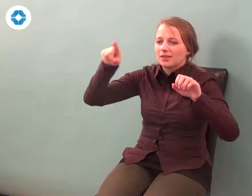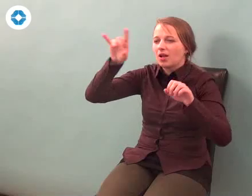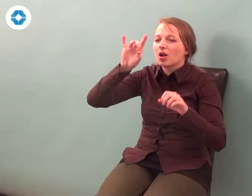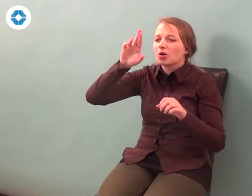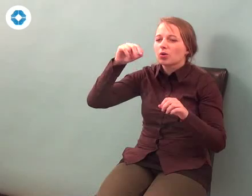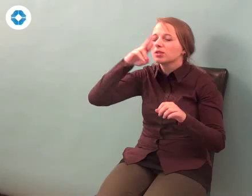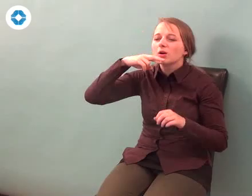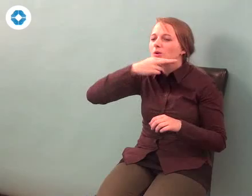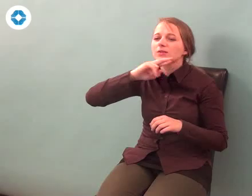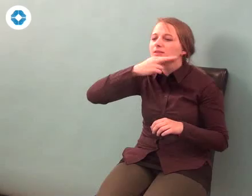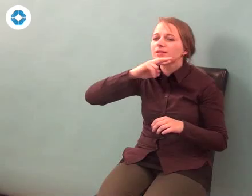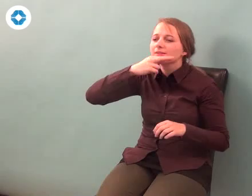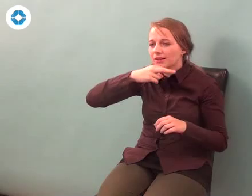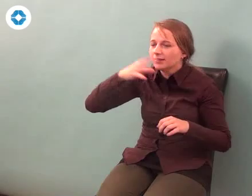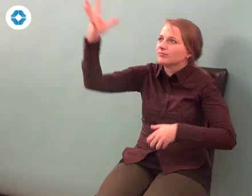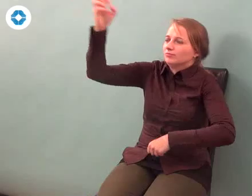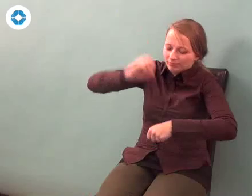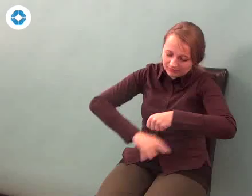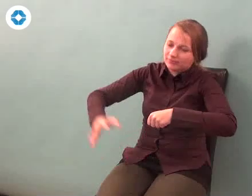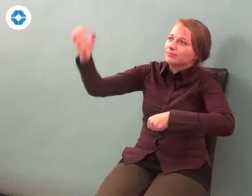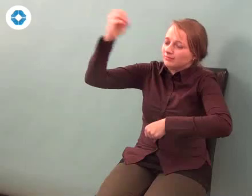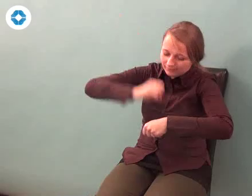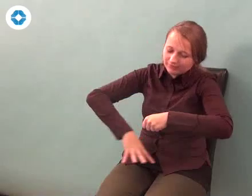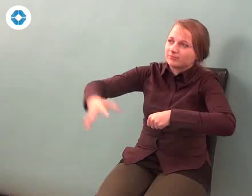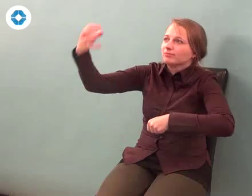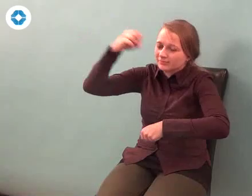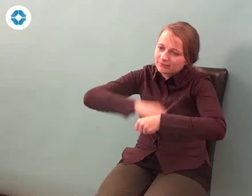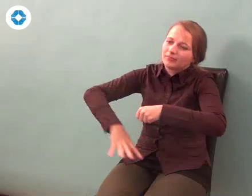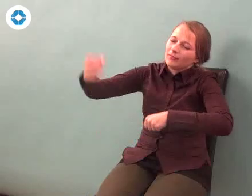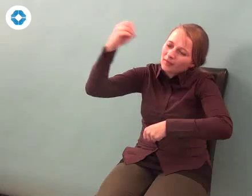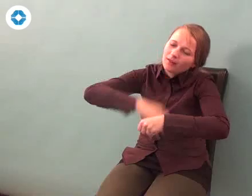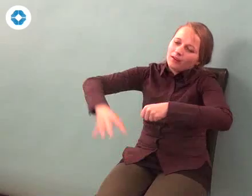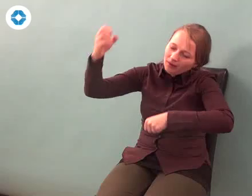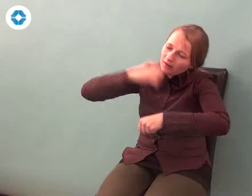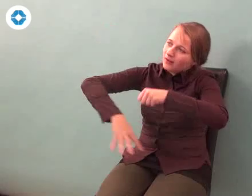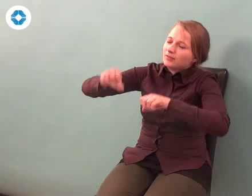Zrywa gruszki.